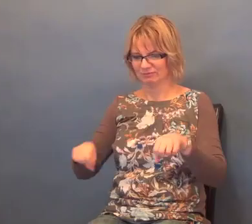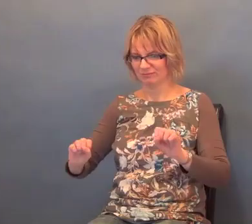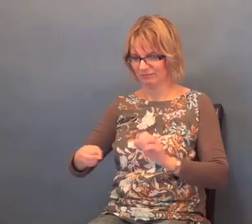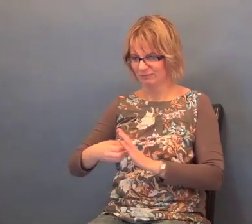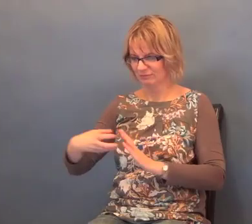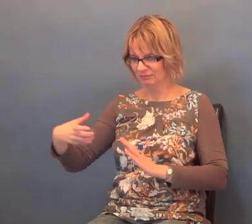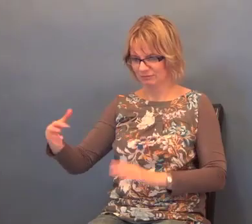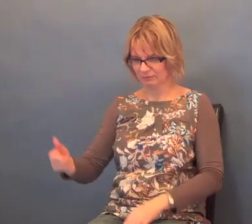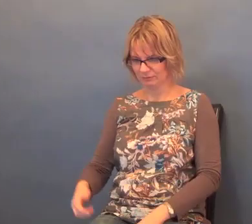Motor z dymem.